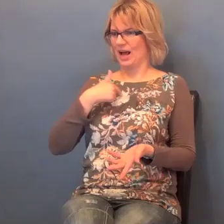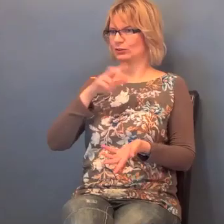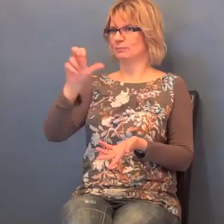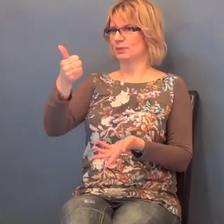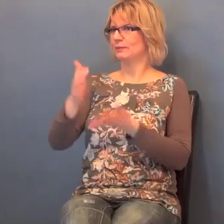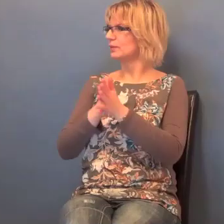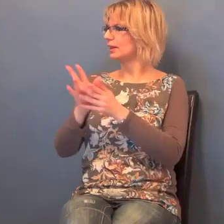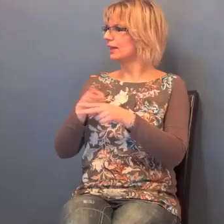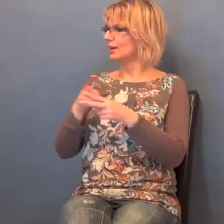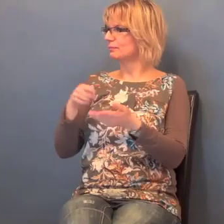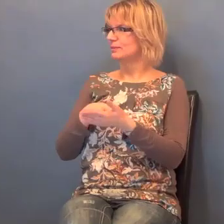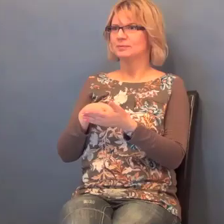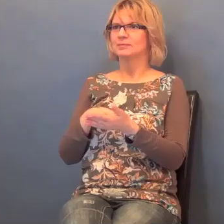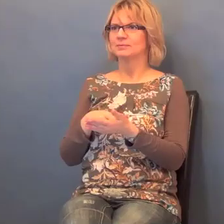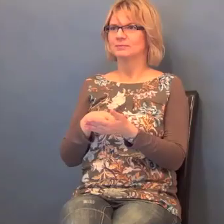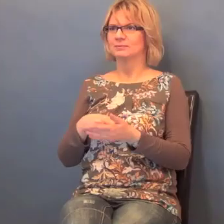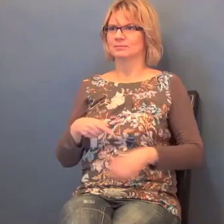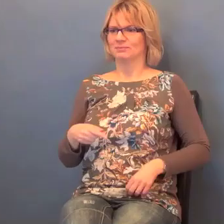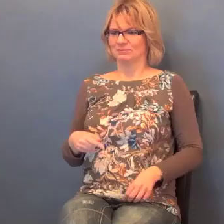Kto pierwszy miga? Kto ma wyznaczyć termin - ja czy ty?